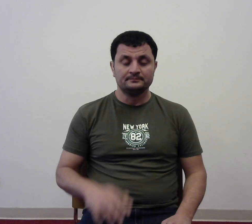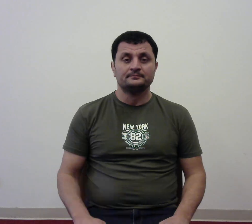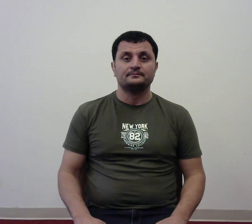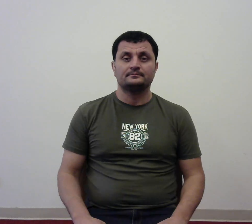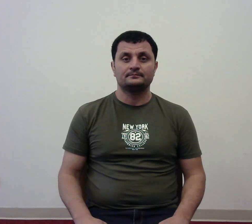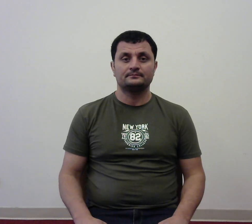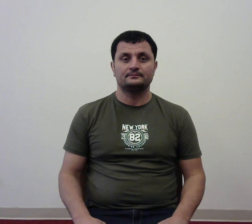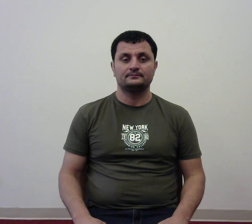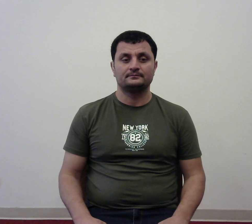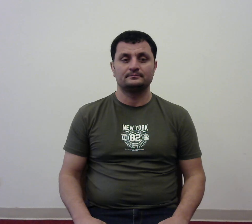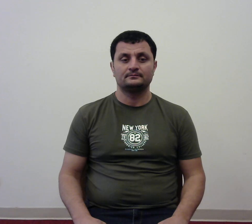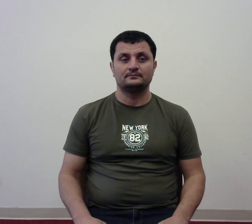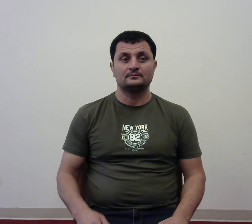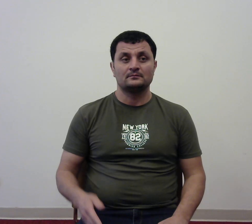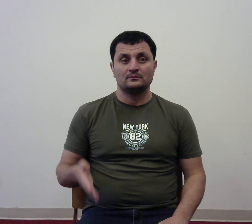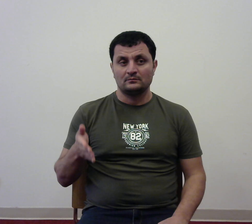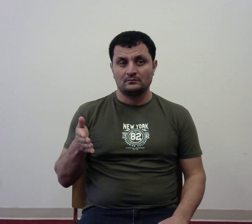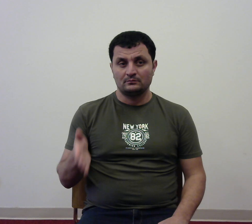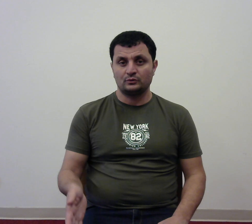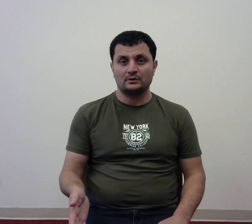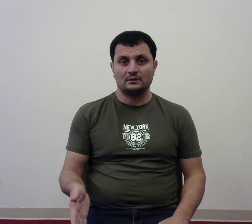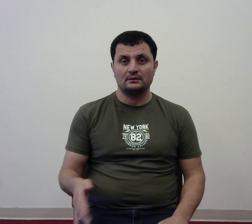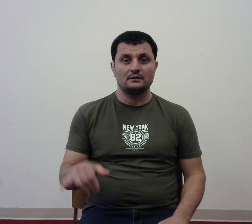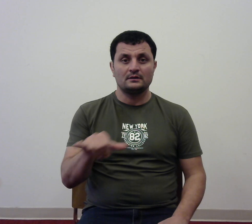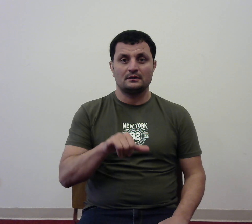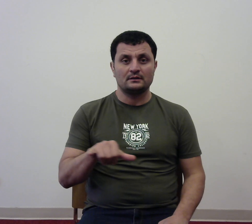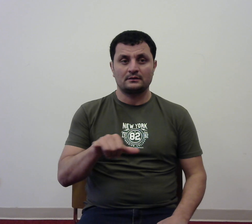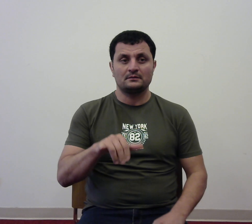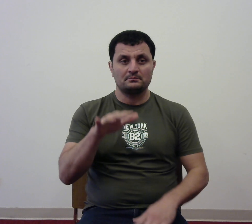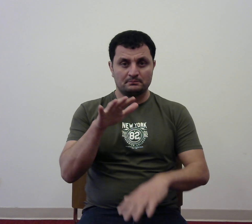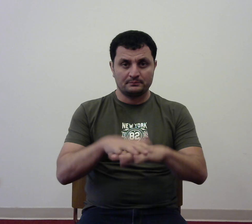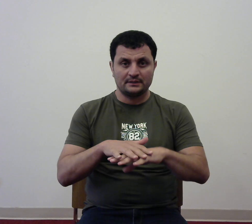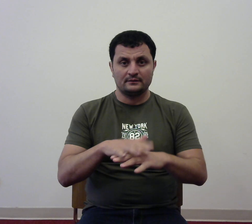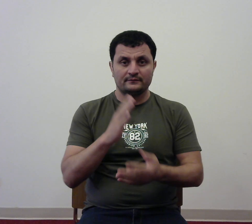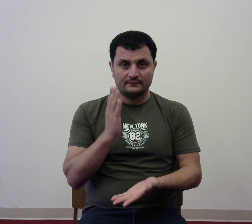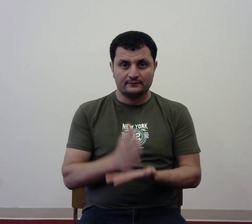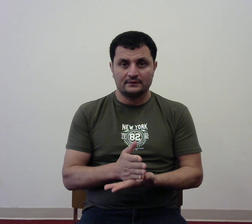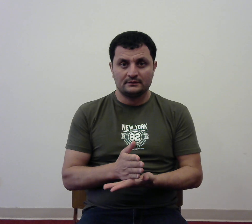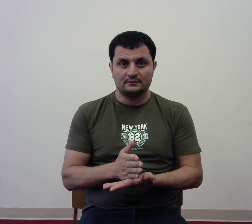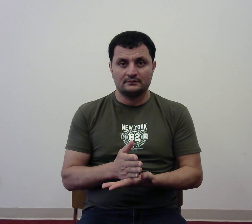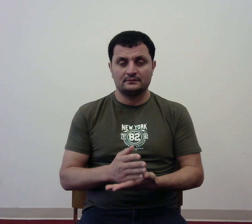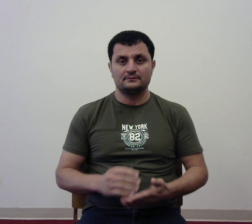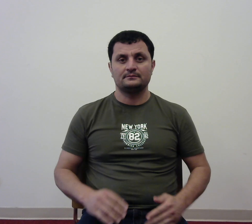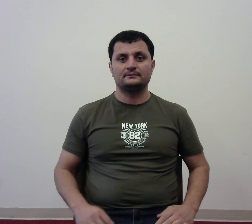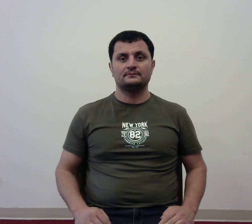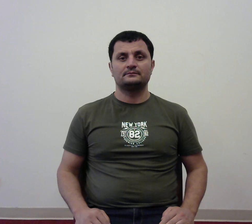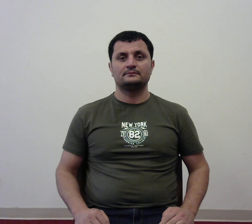Burda harda bank var?